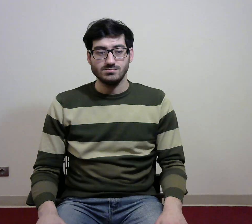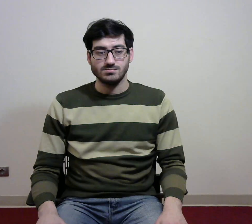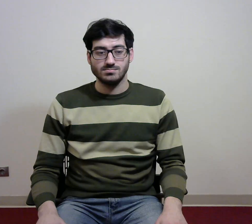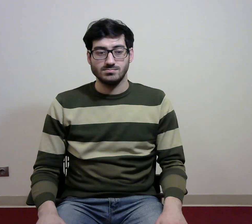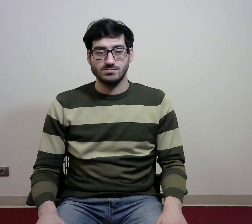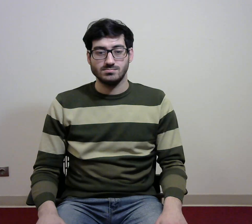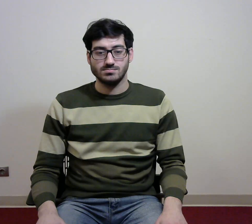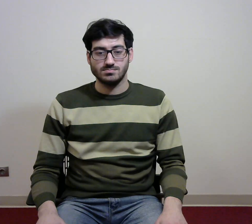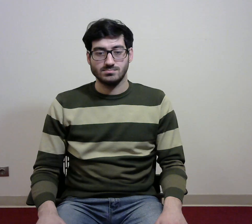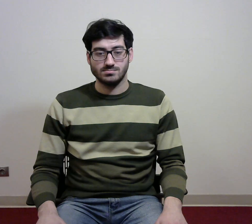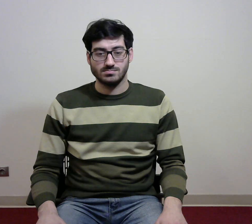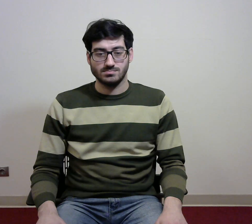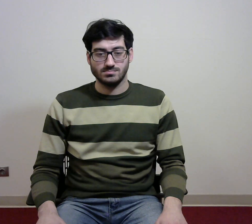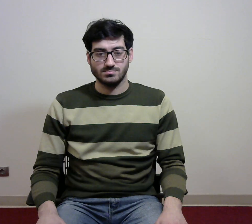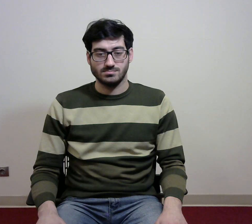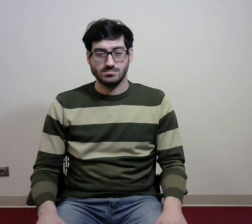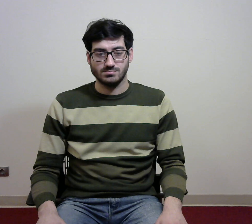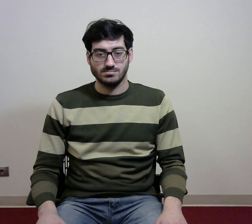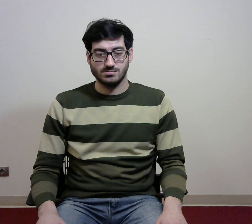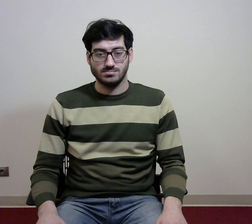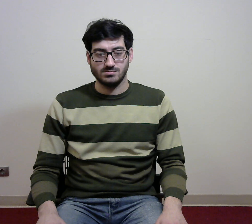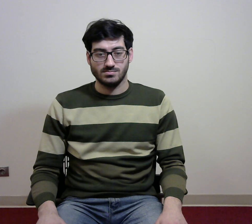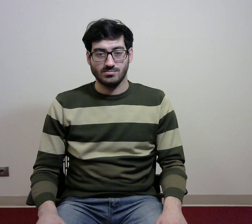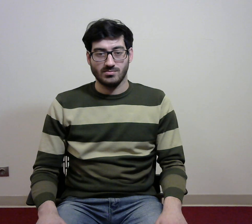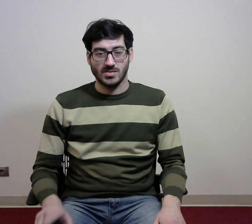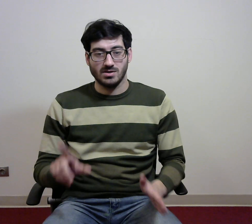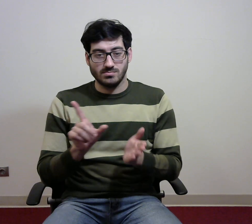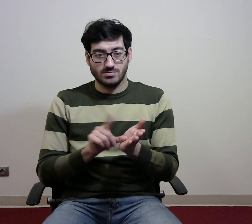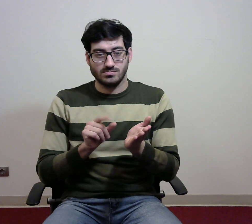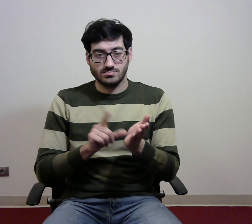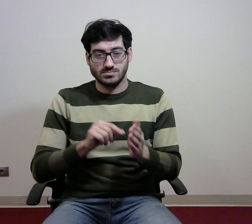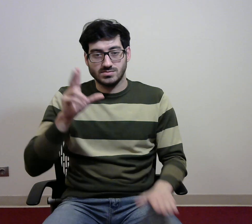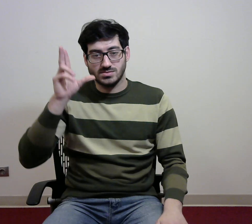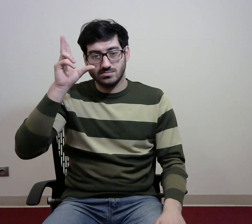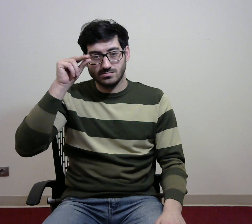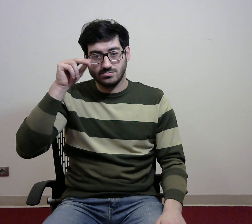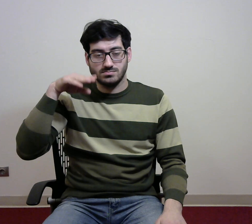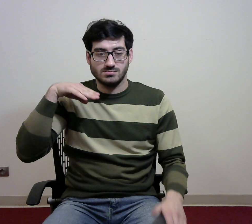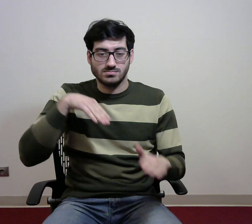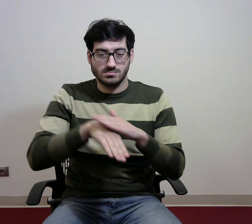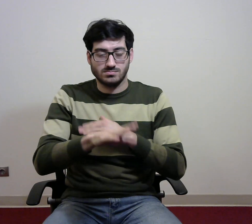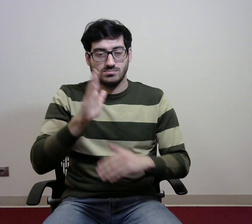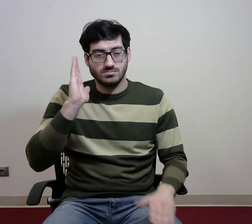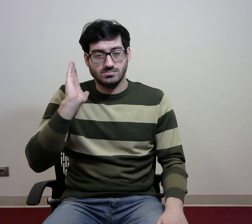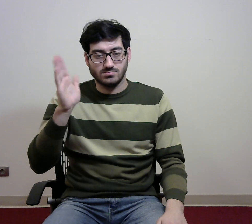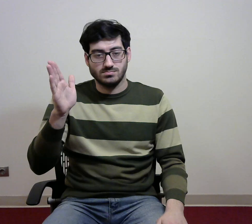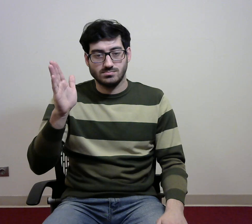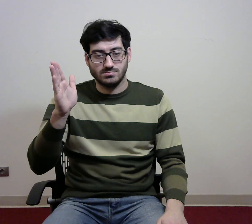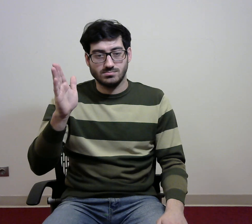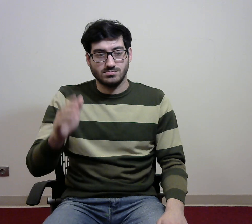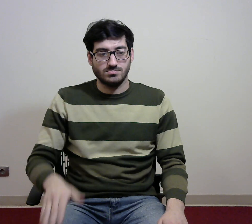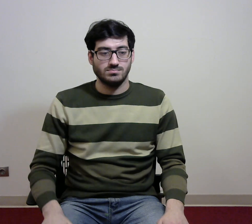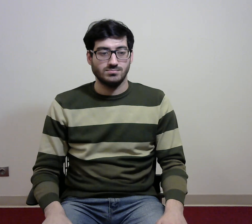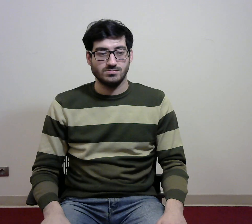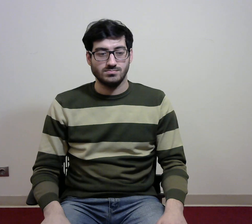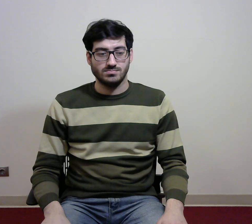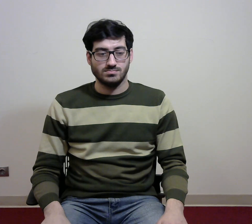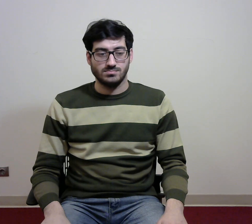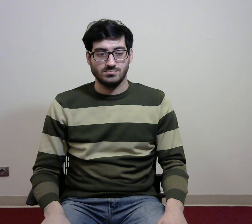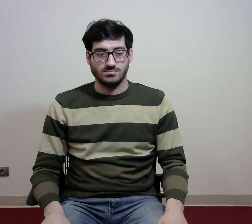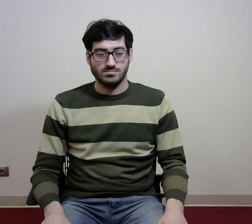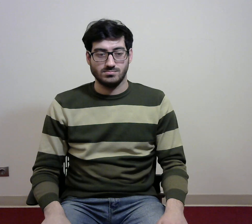Pensiyaya nə vaxt çıxacam?